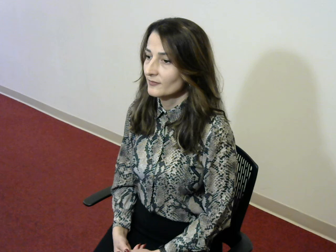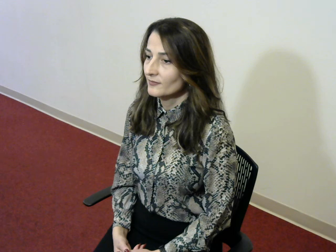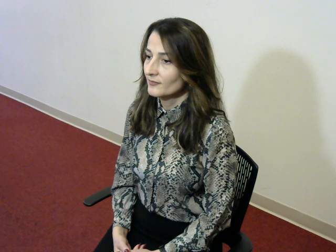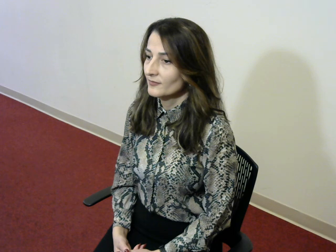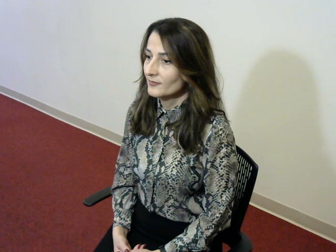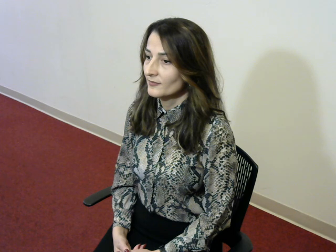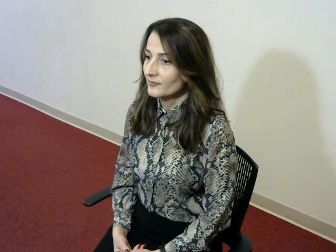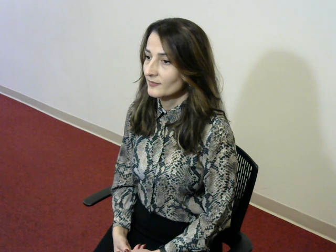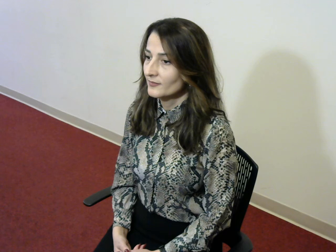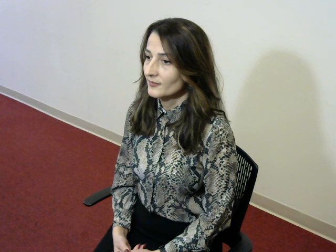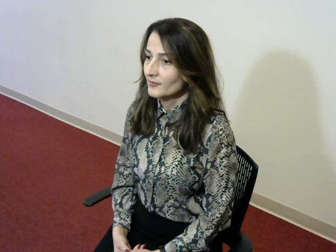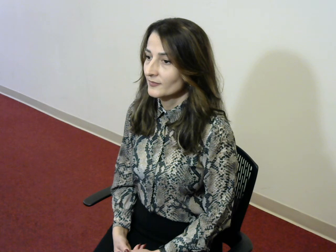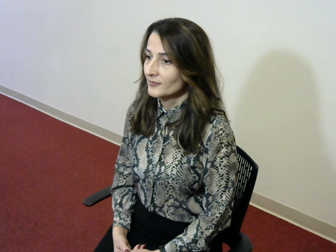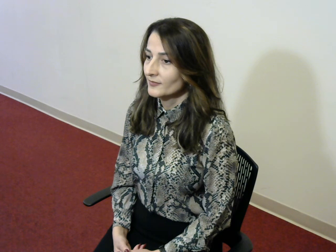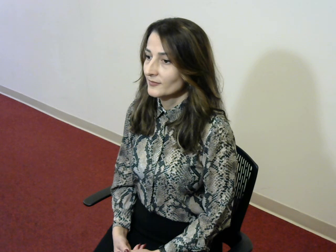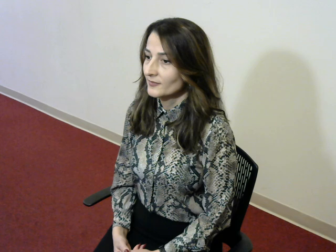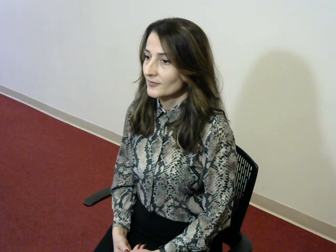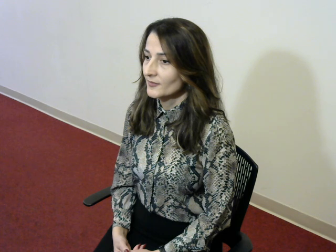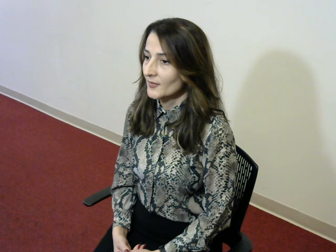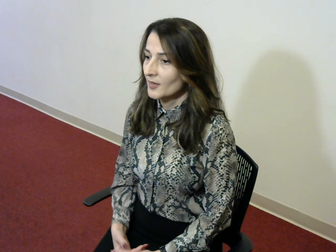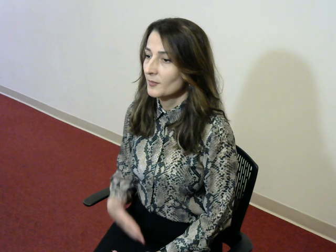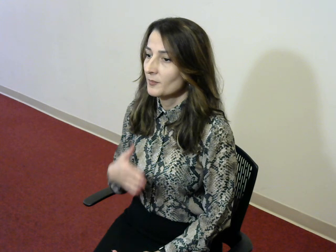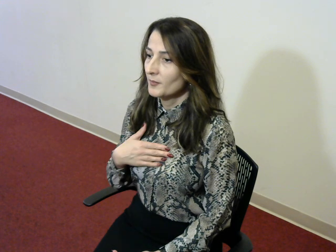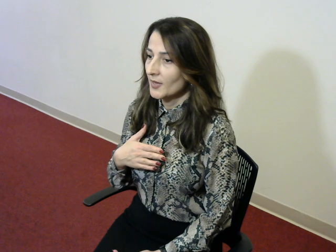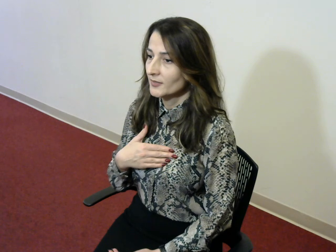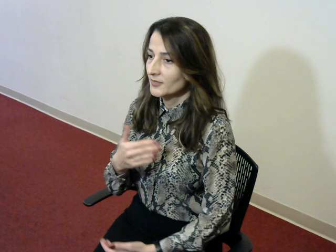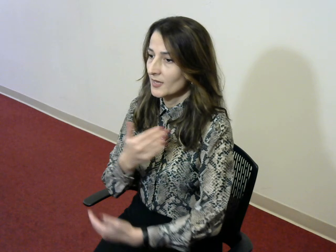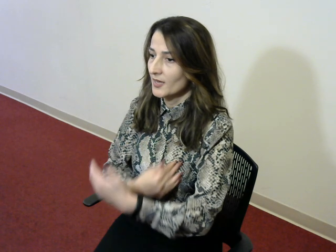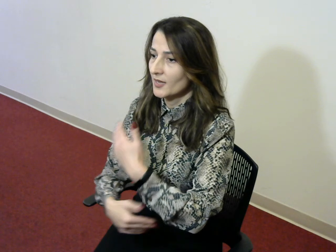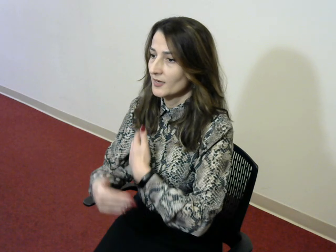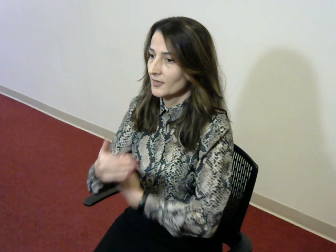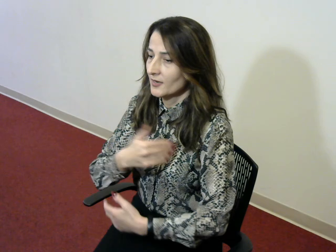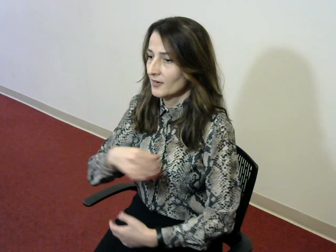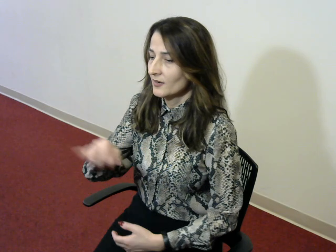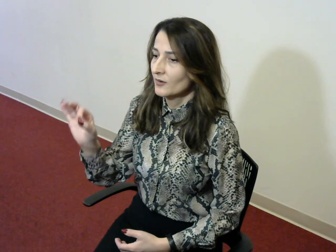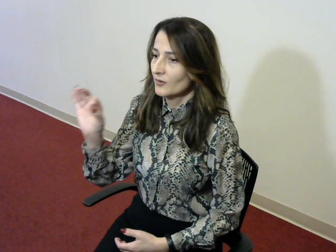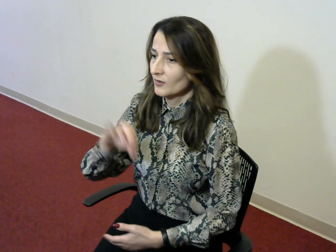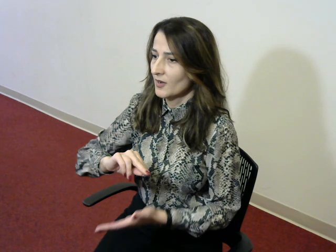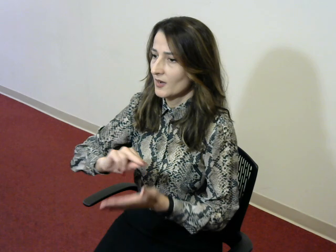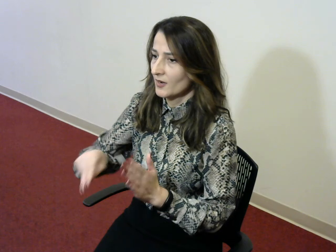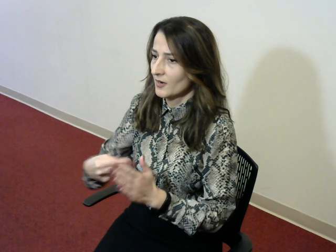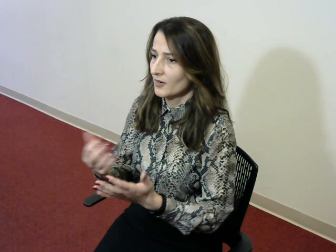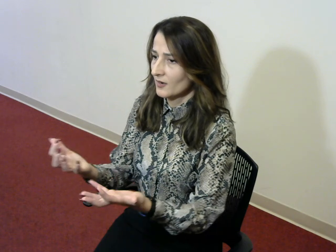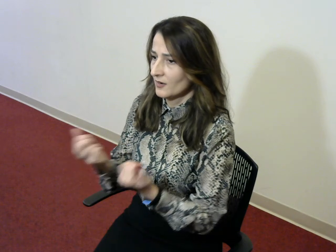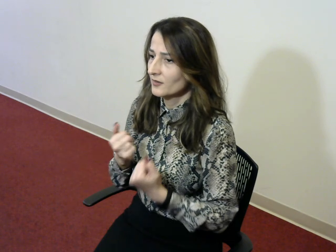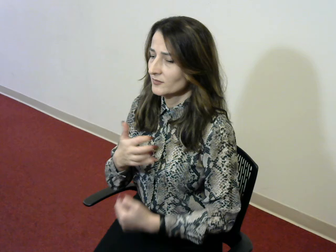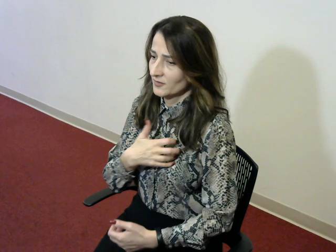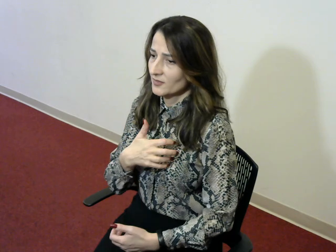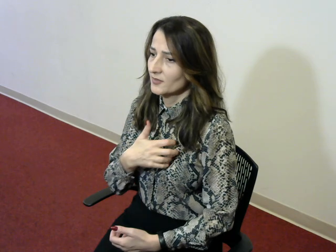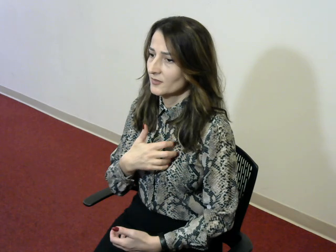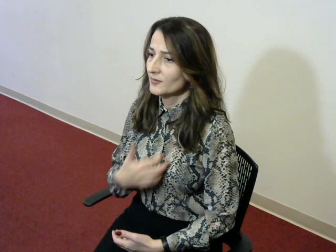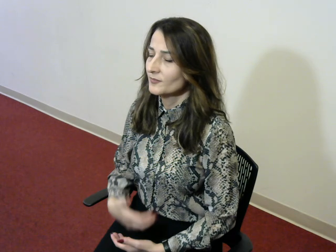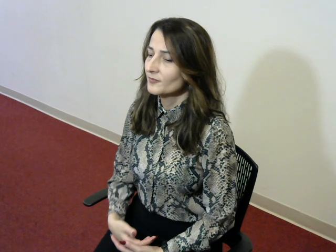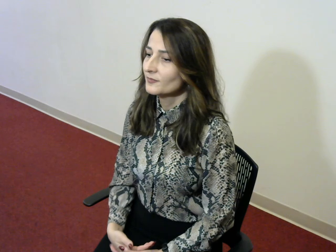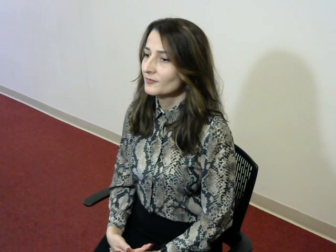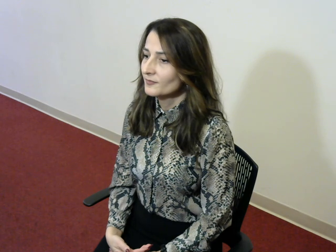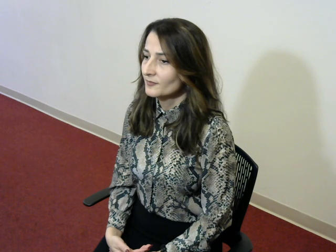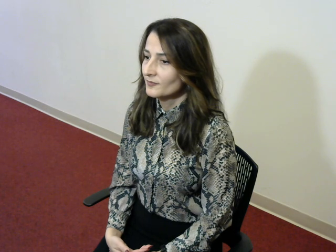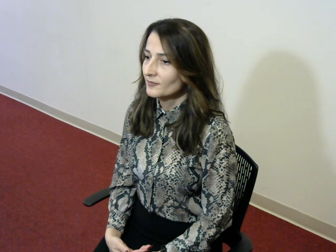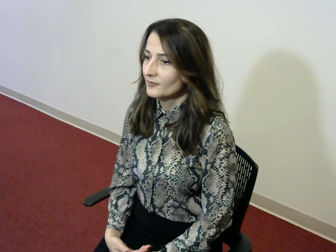Mən əlillik haqqında arayış almaq istəyirəm